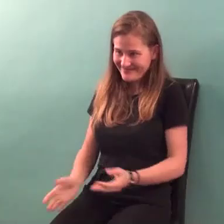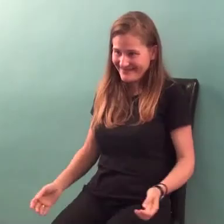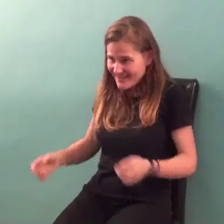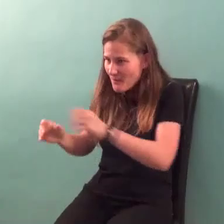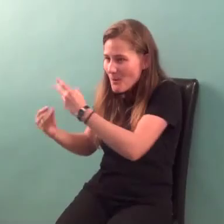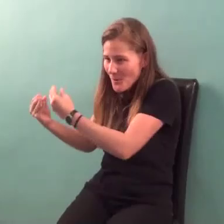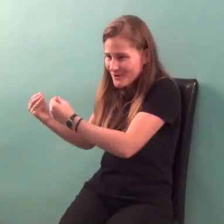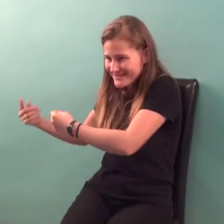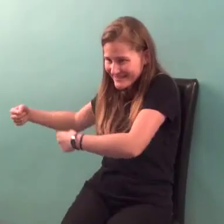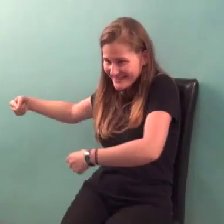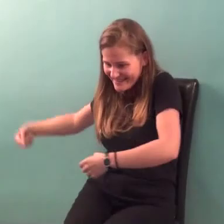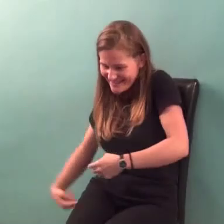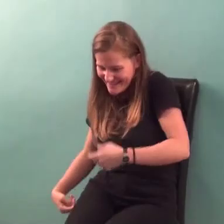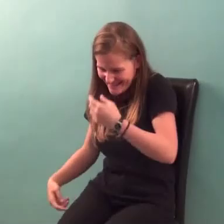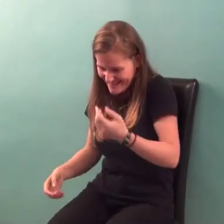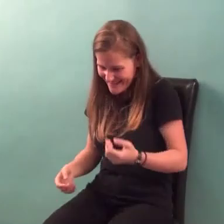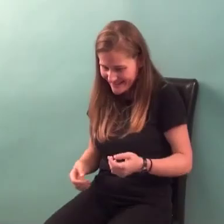Budzik strzela w pupę.